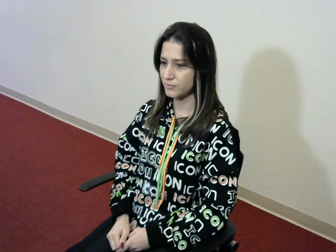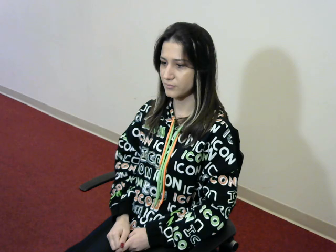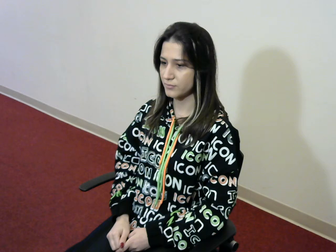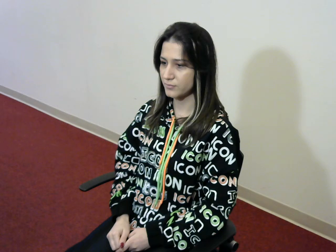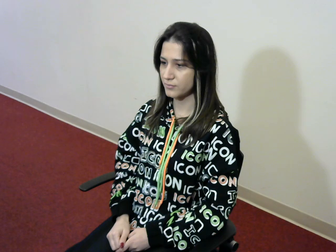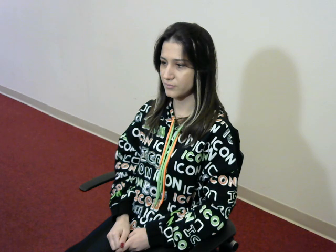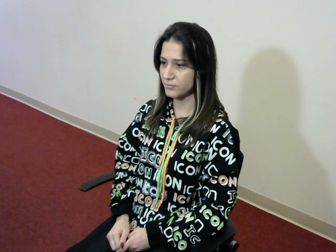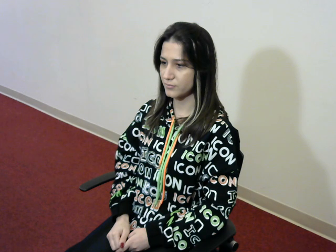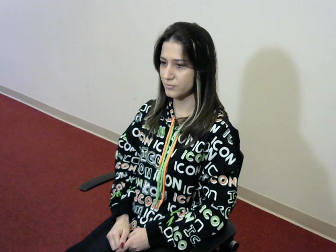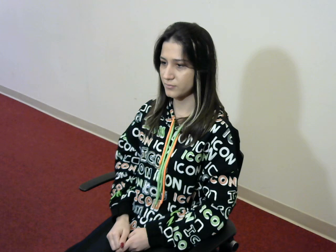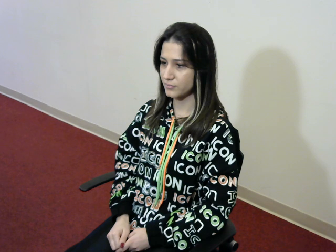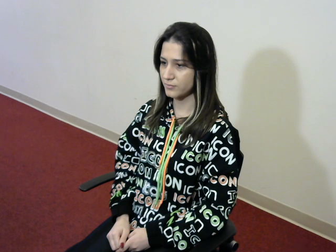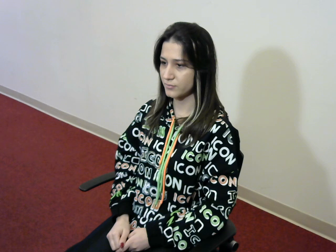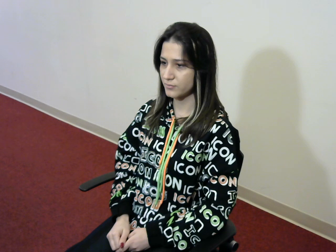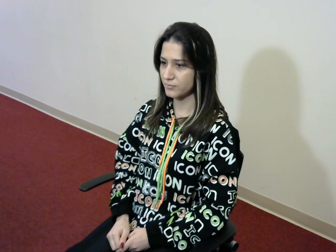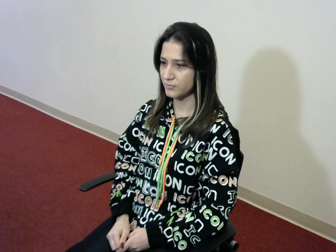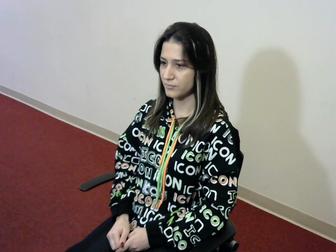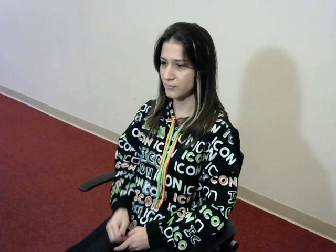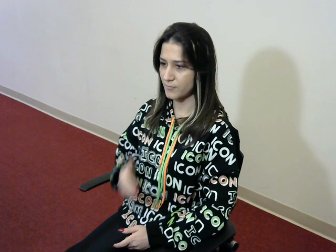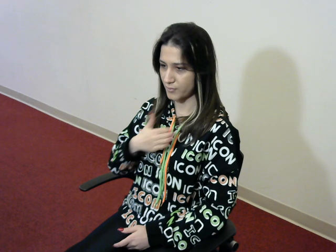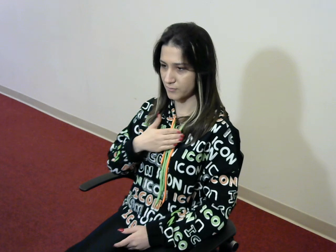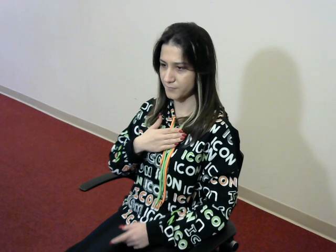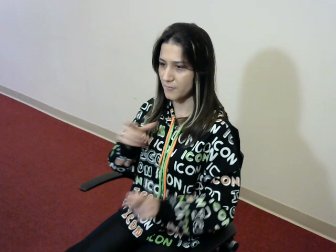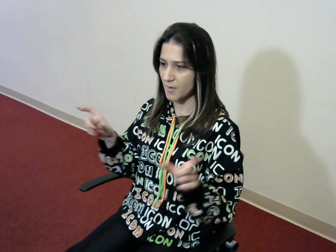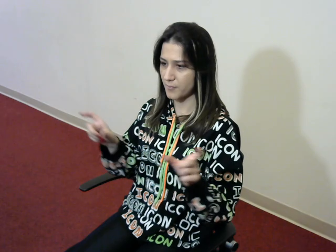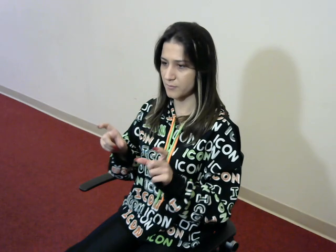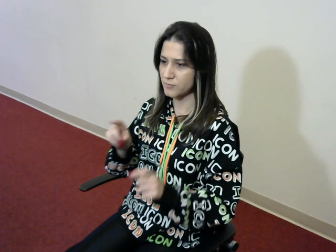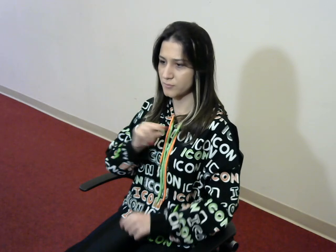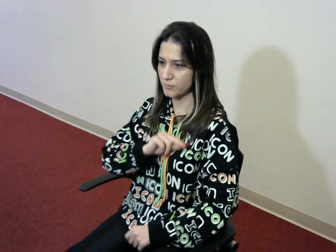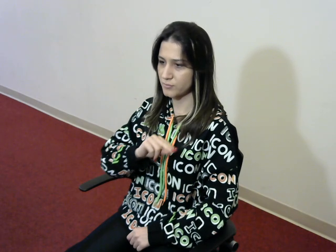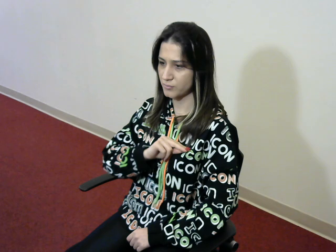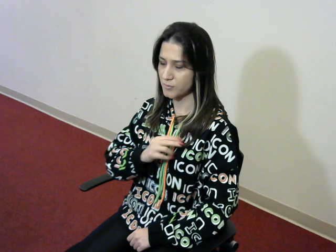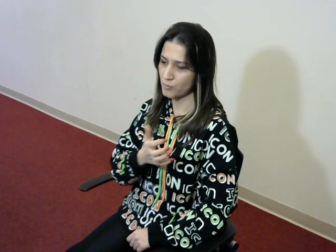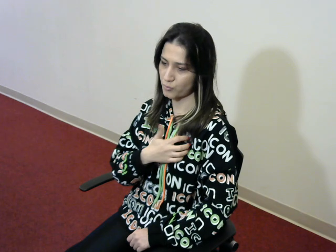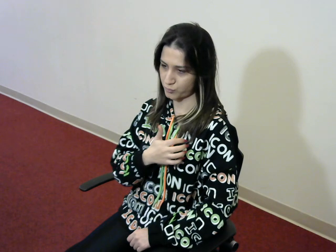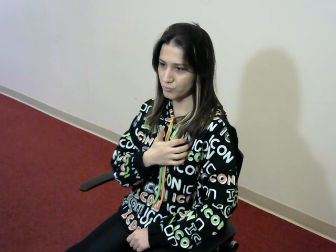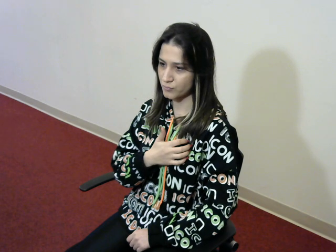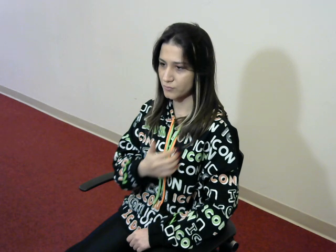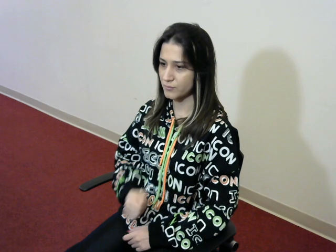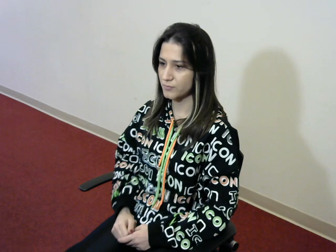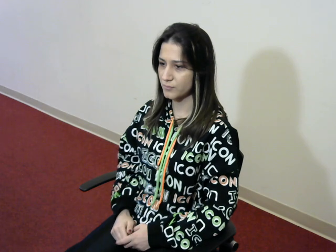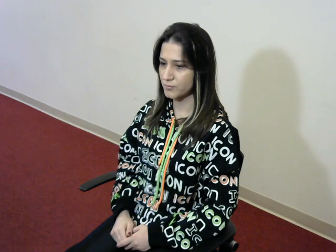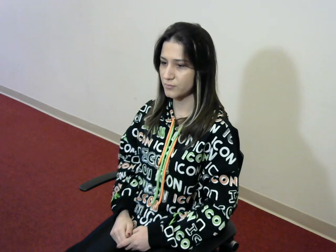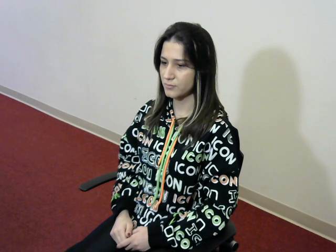Mən marketdə işləmək istəyirəm